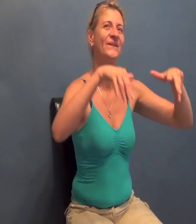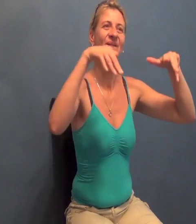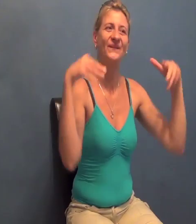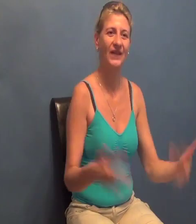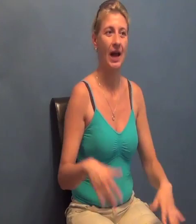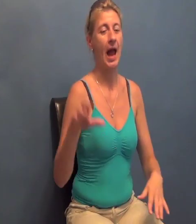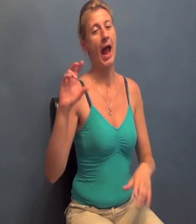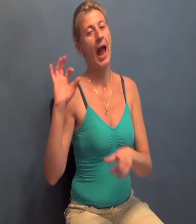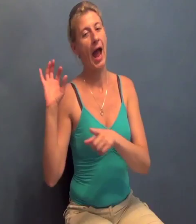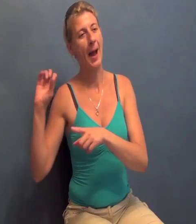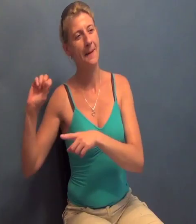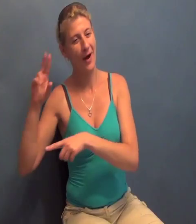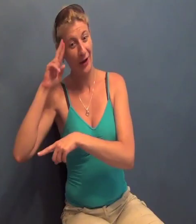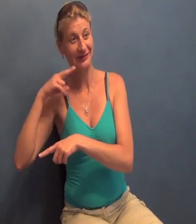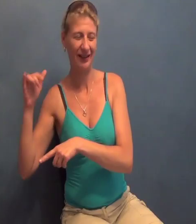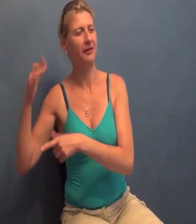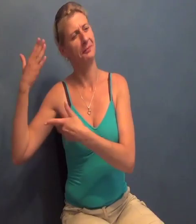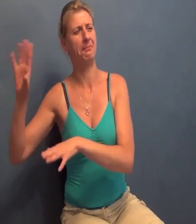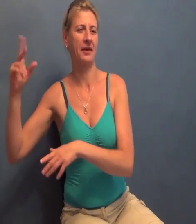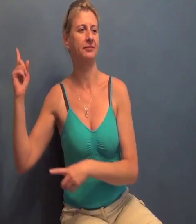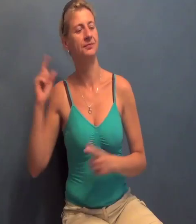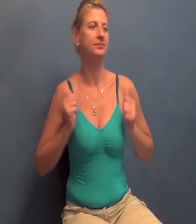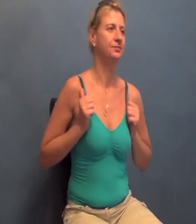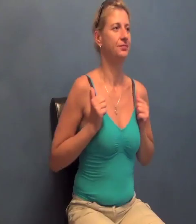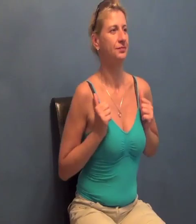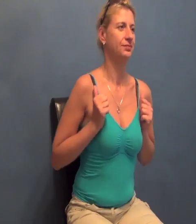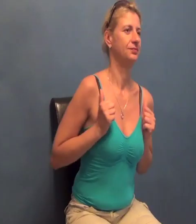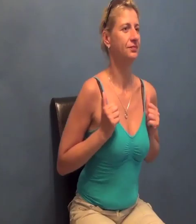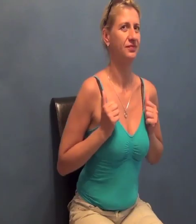Ojciec, udając obcego, podchodzi z szybami.